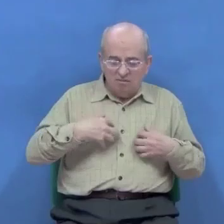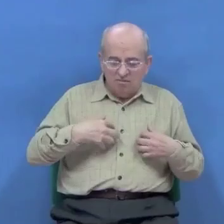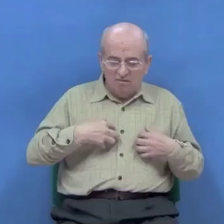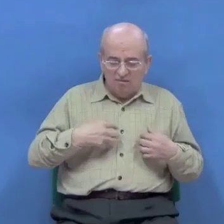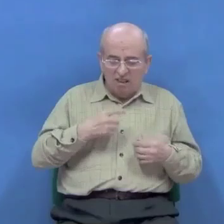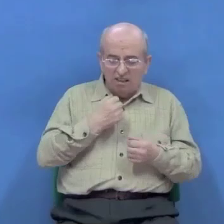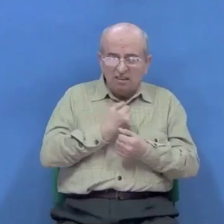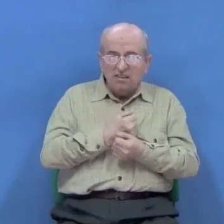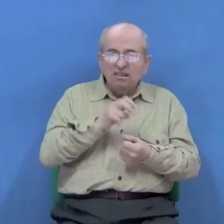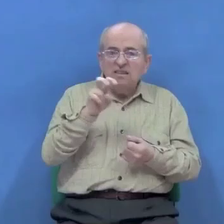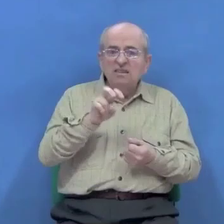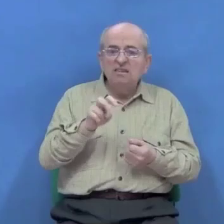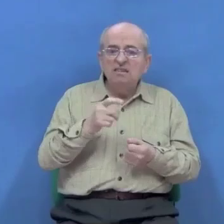Szkodliwego promieniowania.